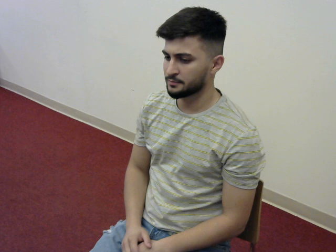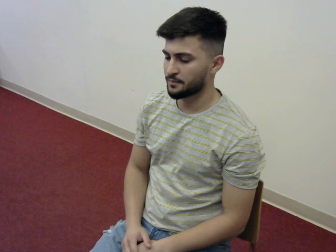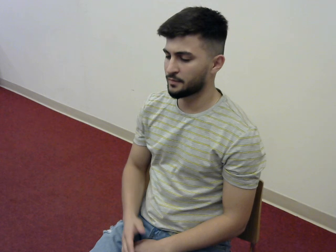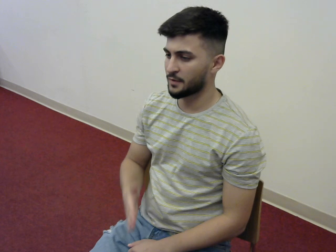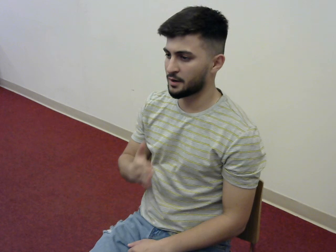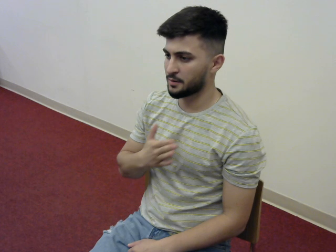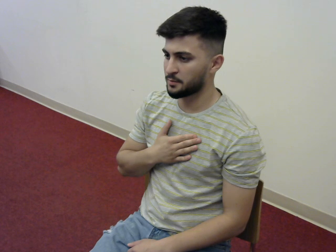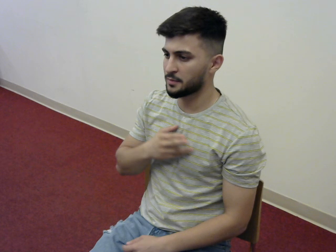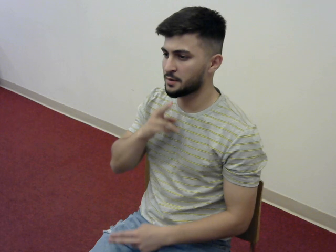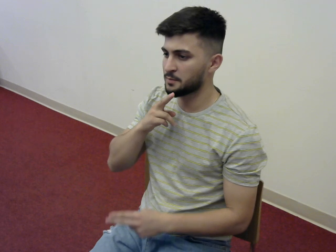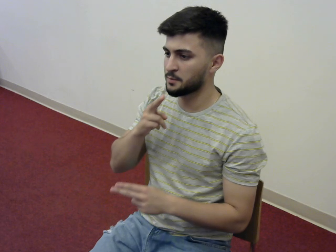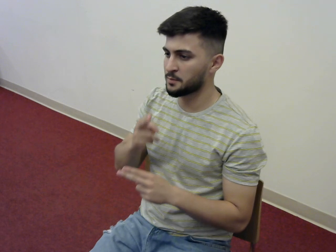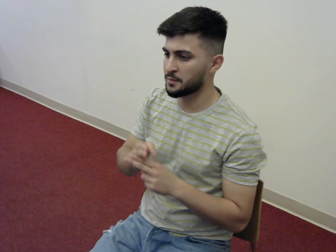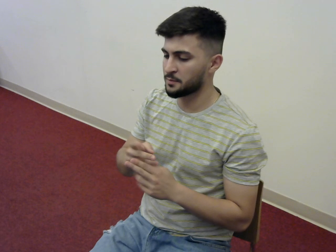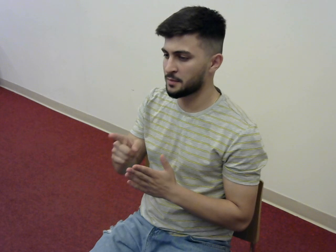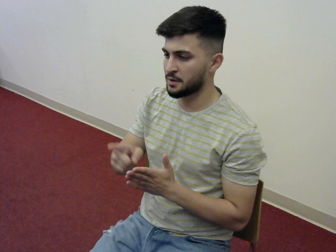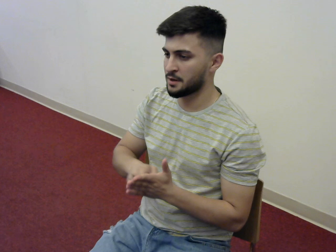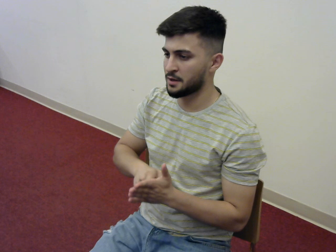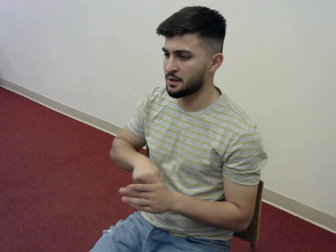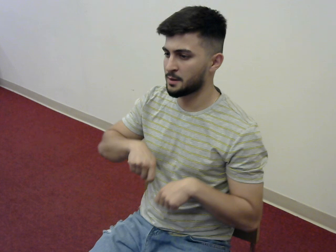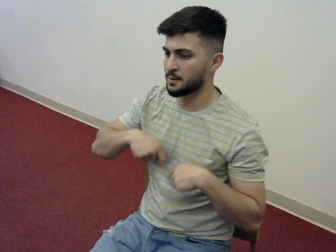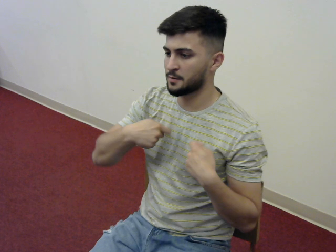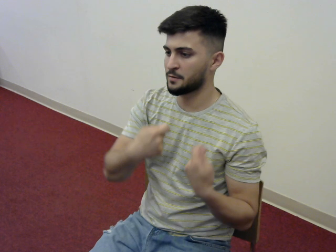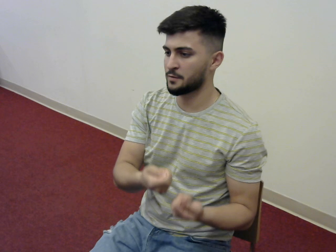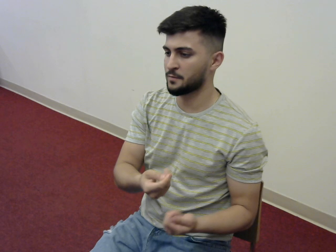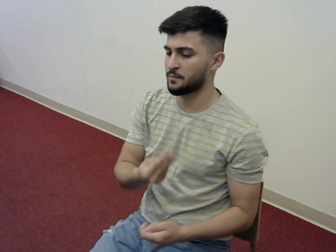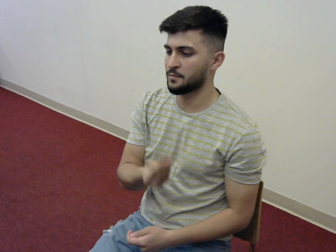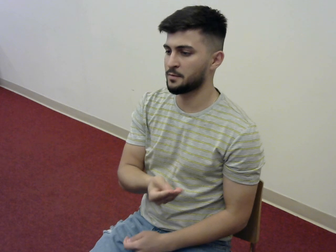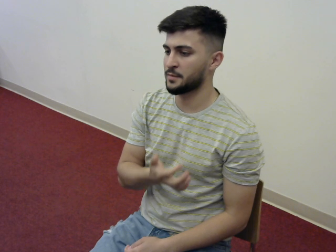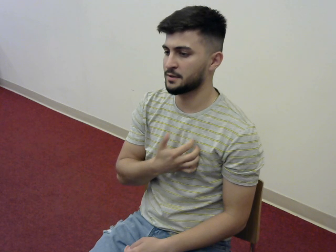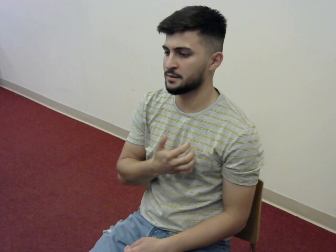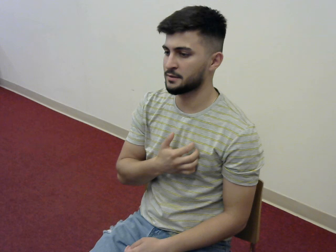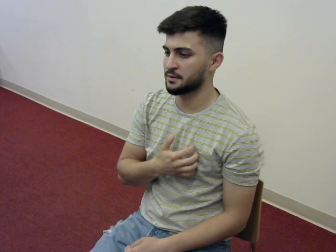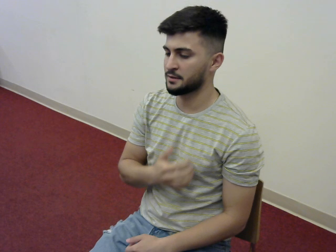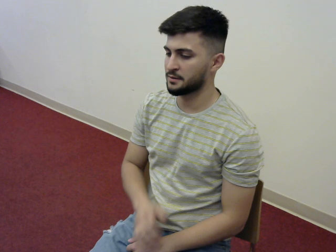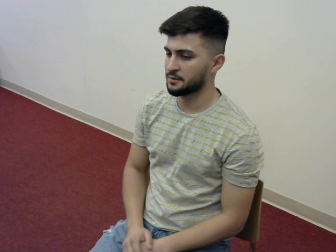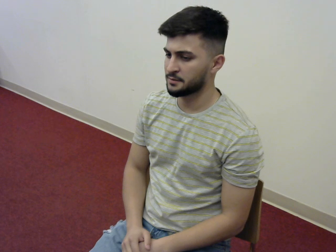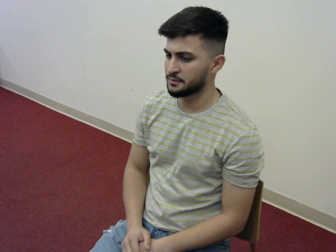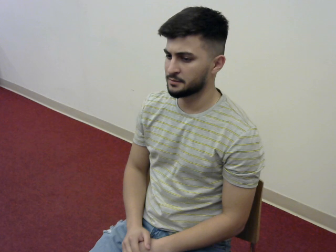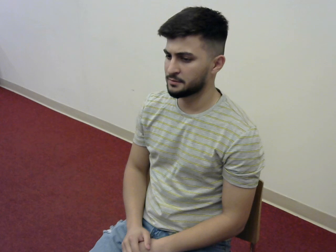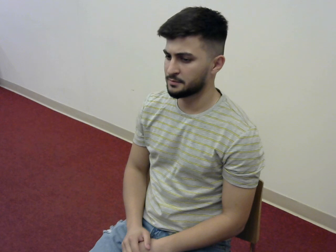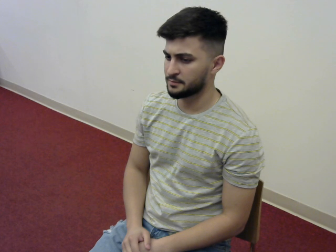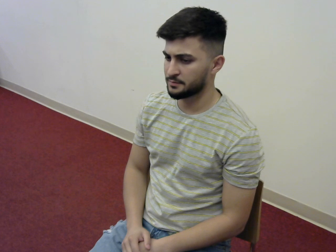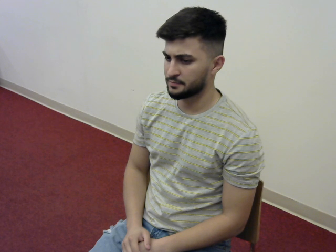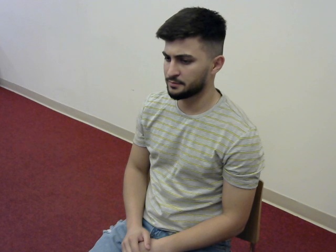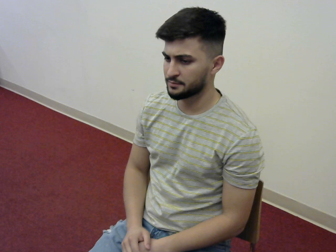Mən bacıma etibarnamə vermək istəyirəm